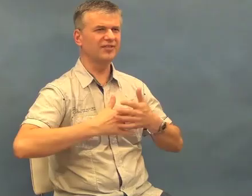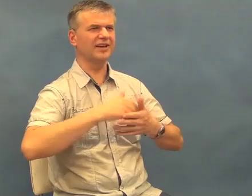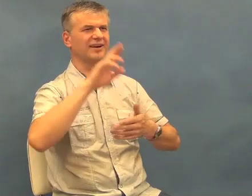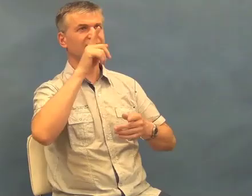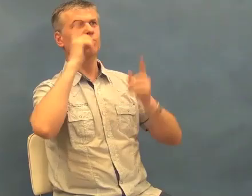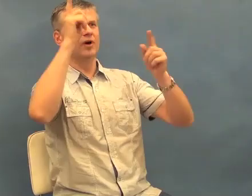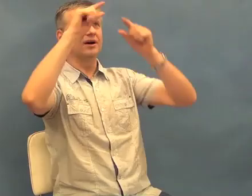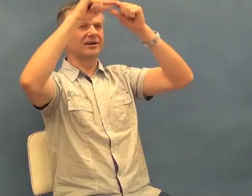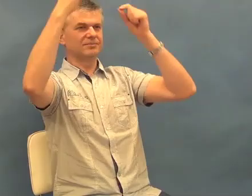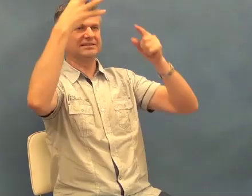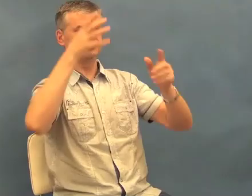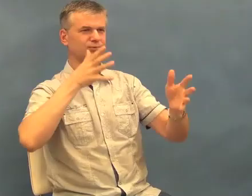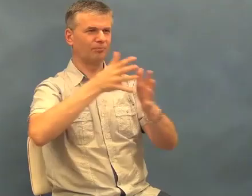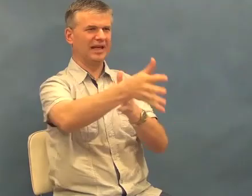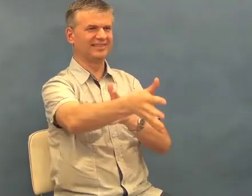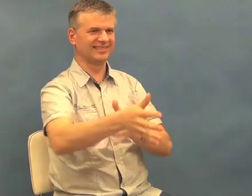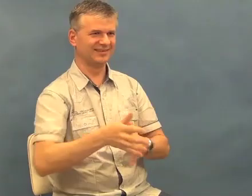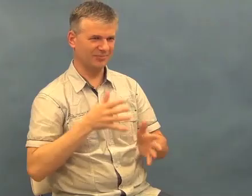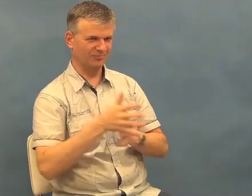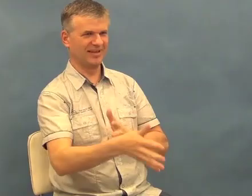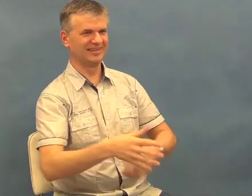Uwaga i świecące światełko: "promieniowanie".